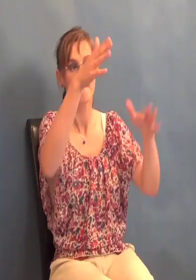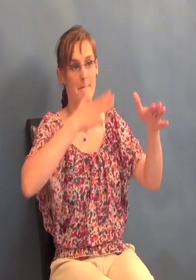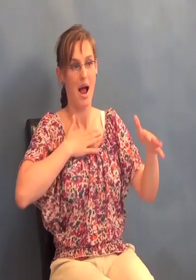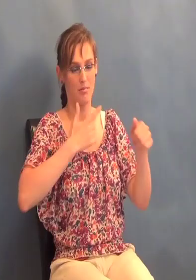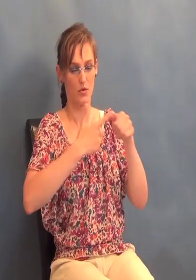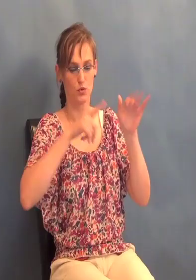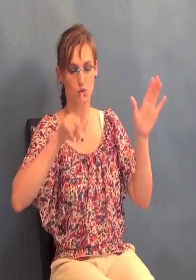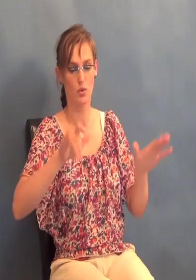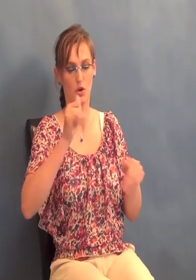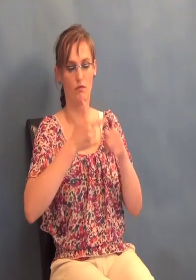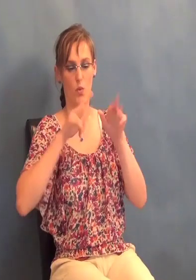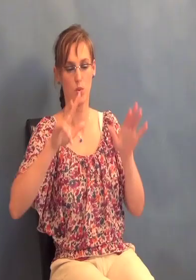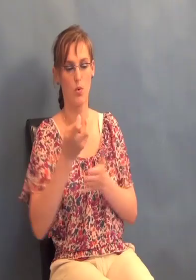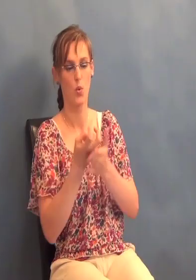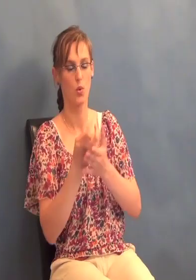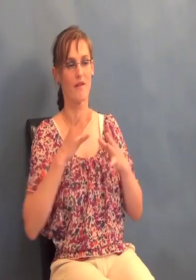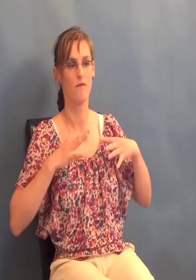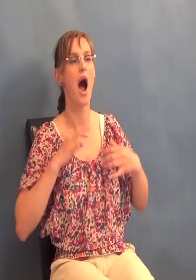Mam, dwudziestego siódmego i dwudziestego ósmego lutego mam wolne.